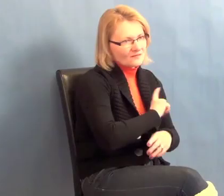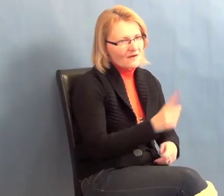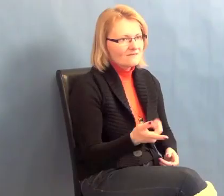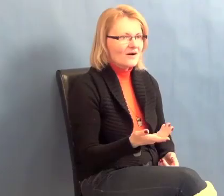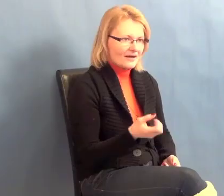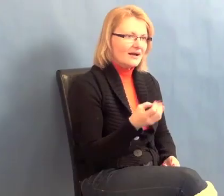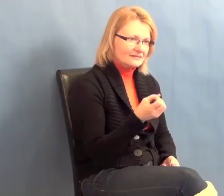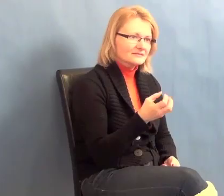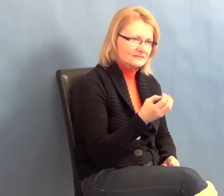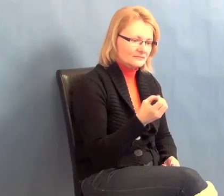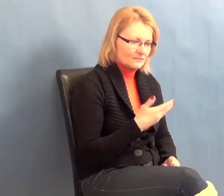Tak, tak może o to chodzi.